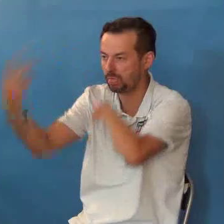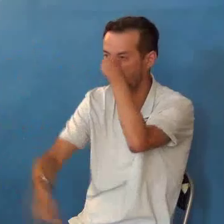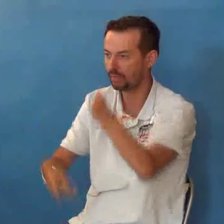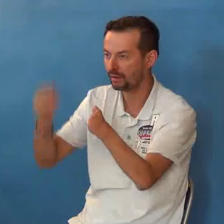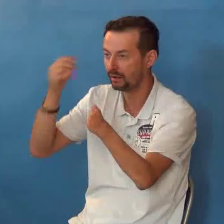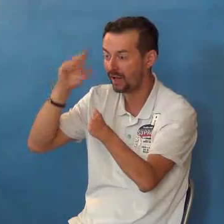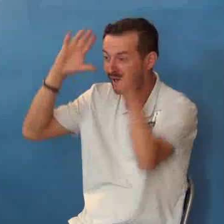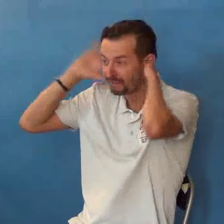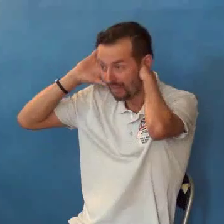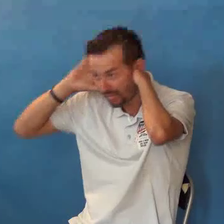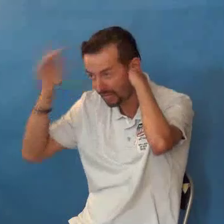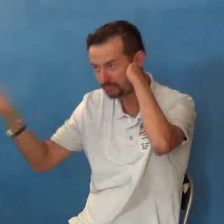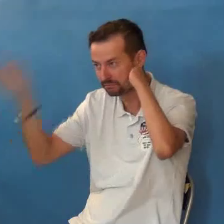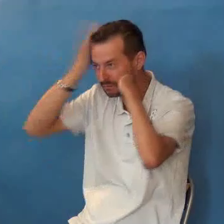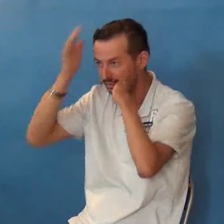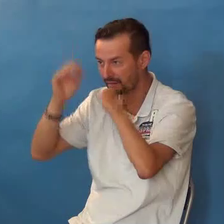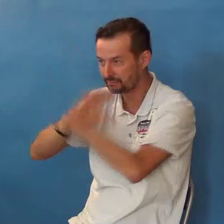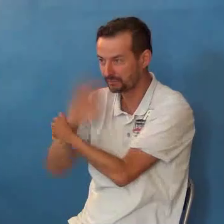Miał na głowie słoik, który podczas upadku się zbił.